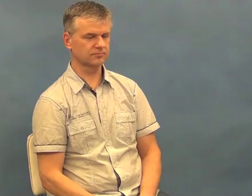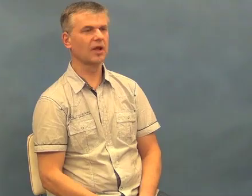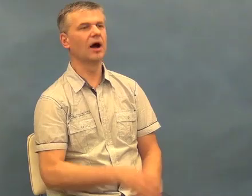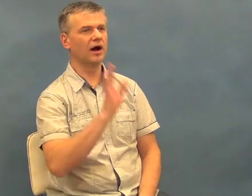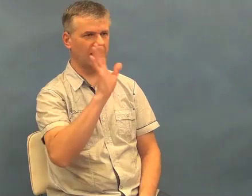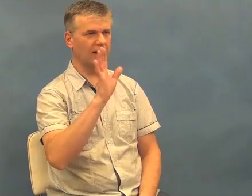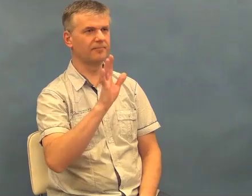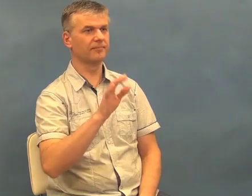Poczekaj.